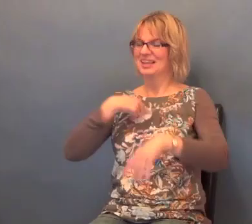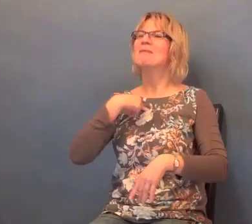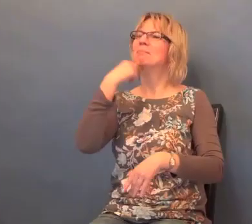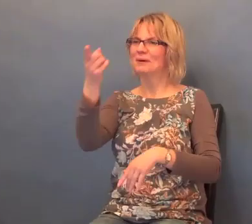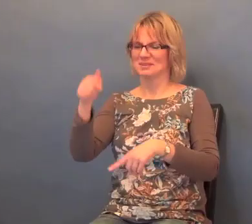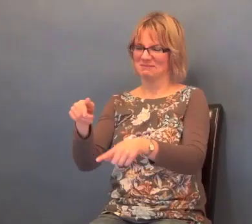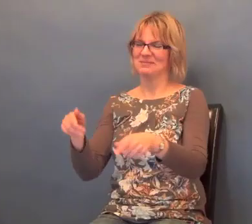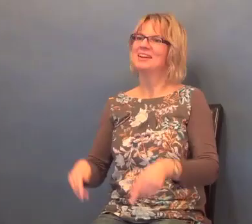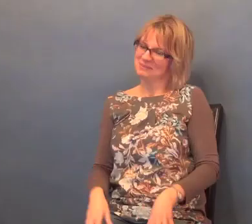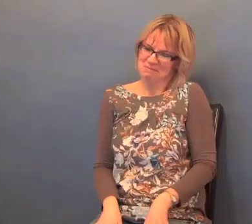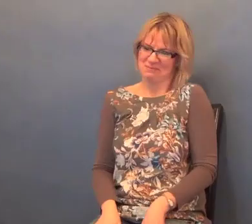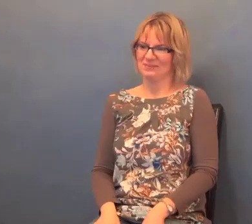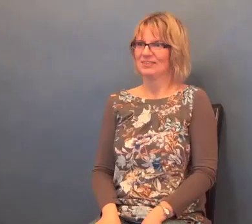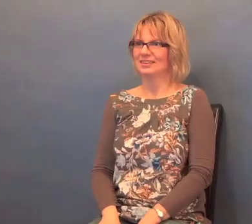Ja mówię, że można.